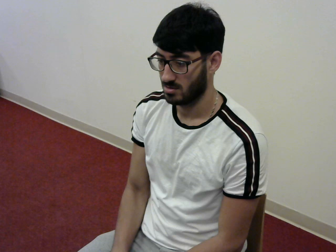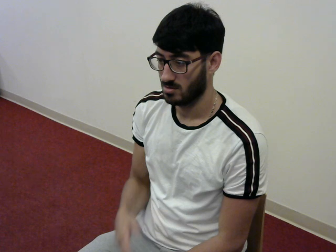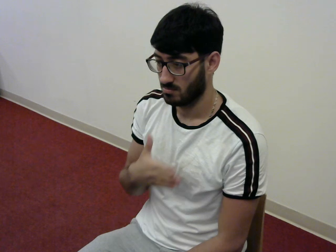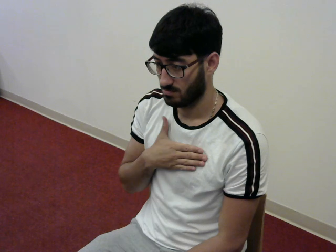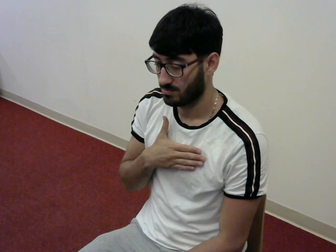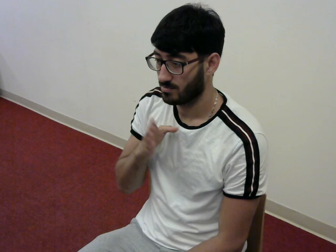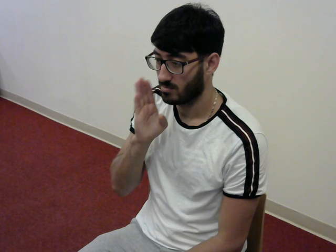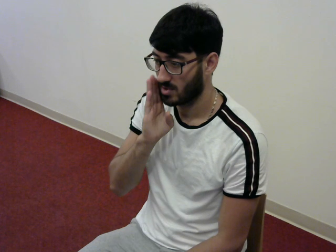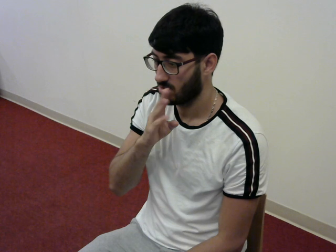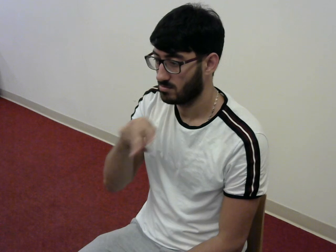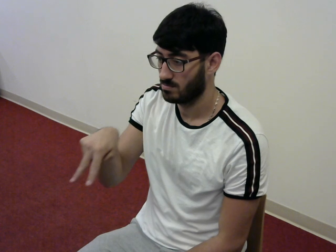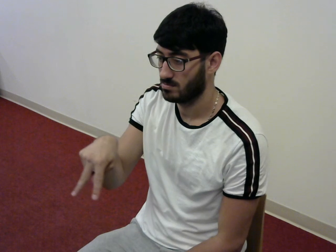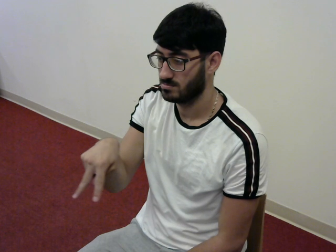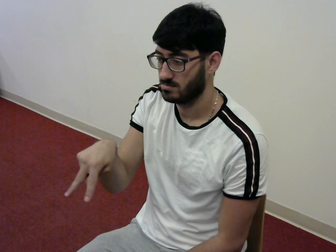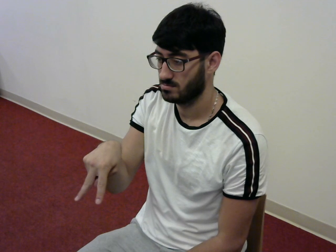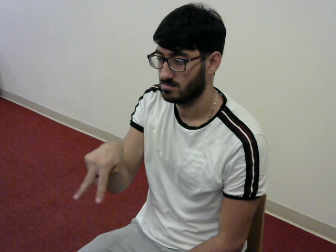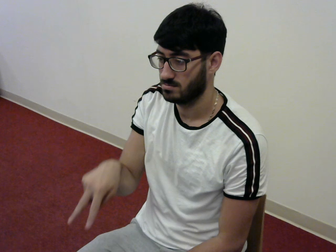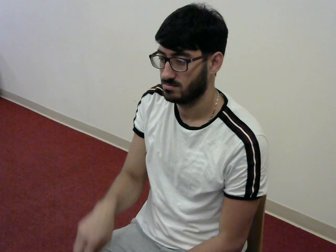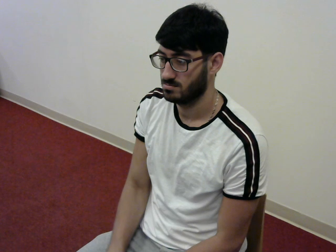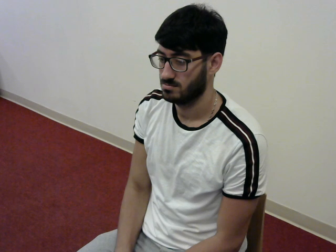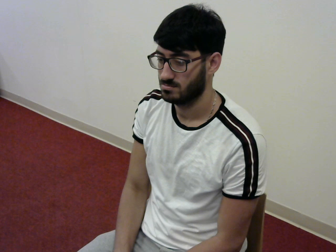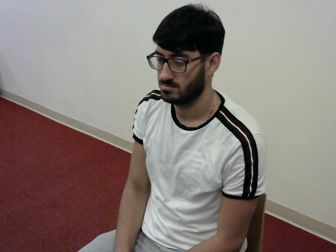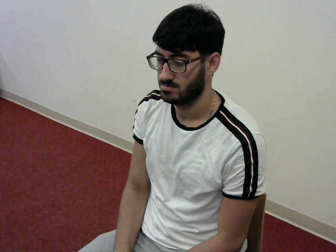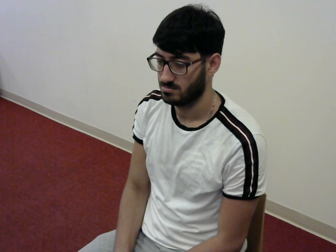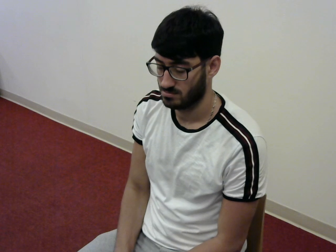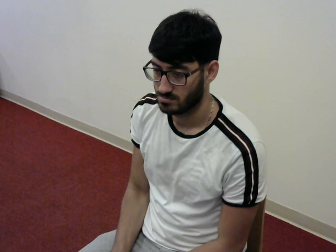Mənim anam Lənkərandandır